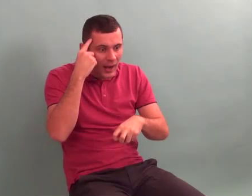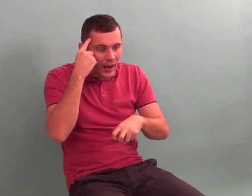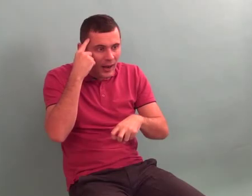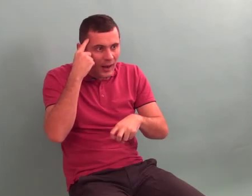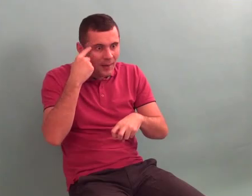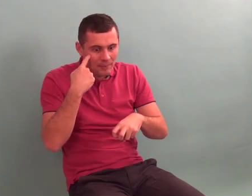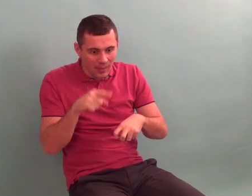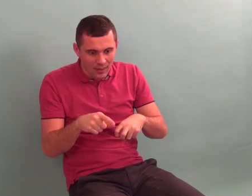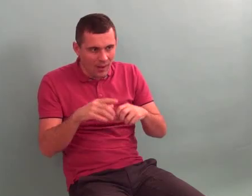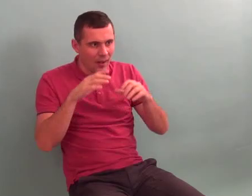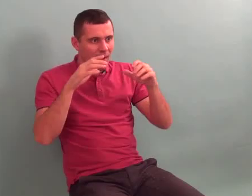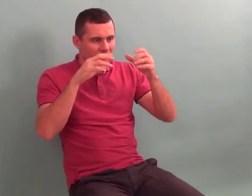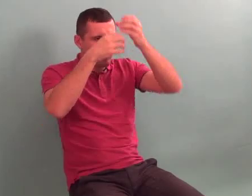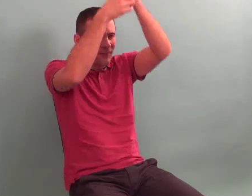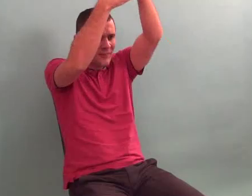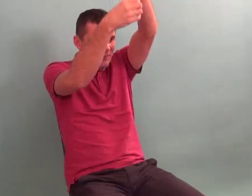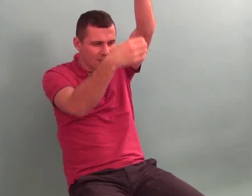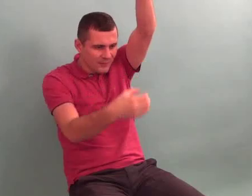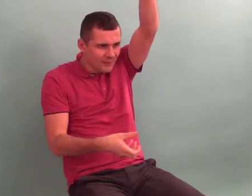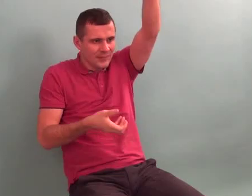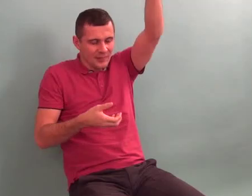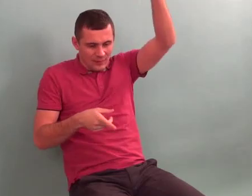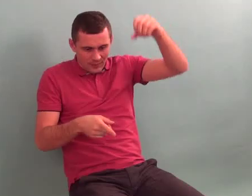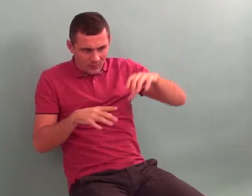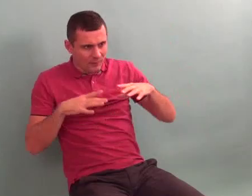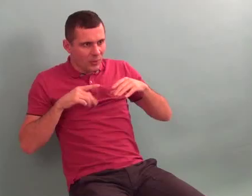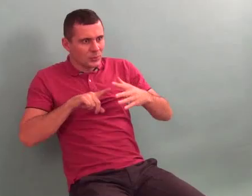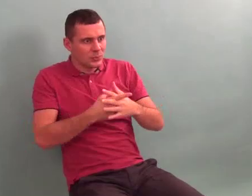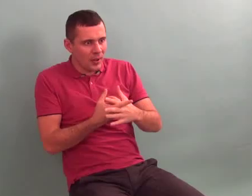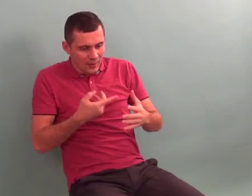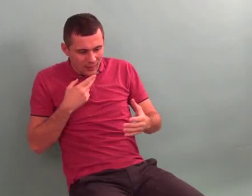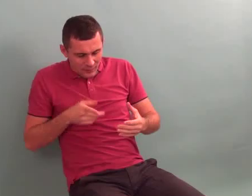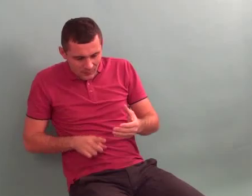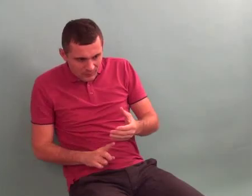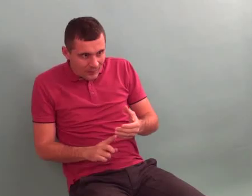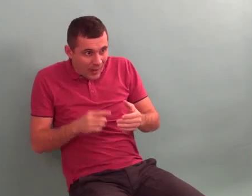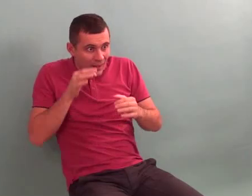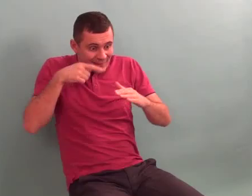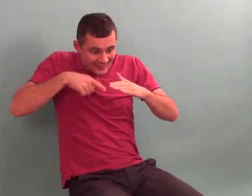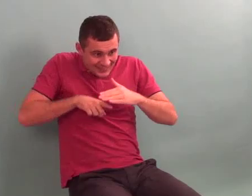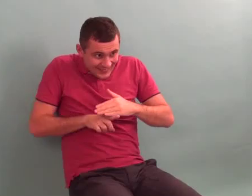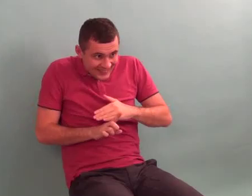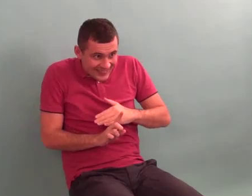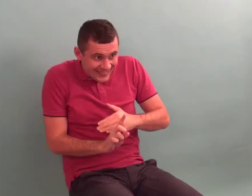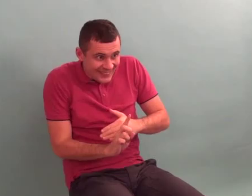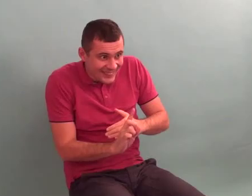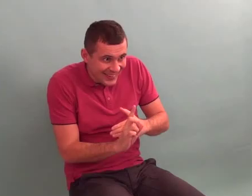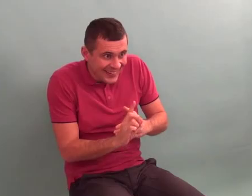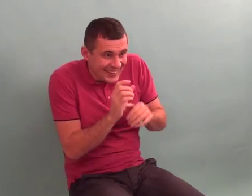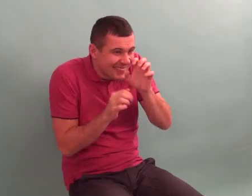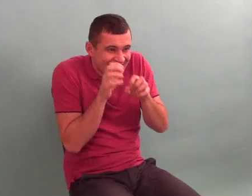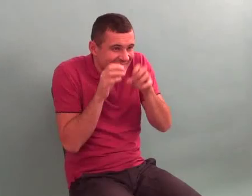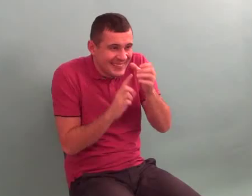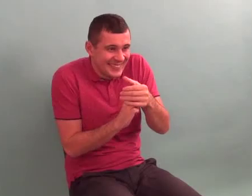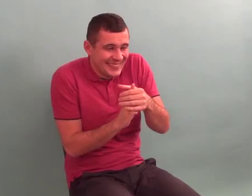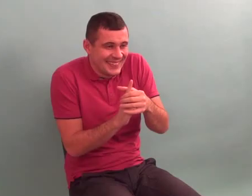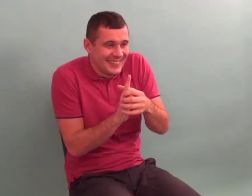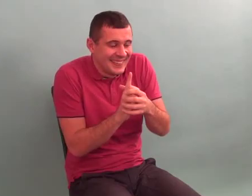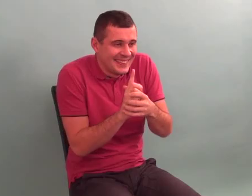Zauważa wejście do rynny od dołu i postanawia wdrapać się tamtędy.